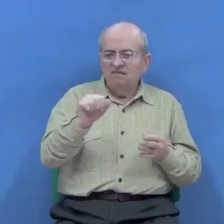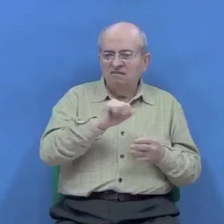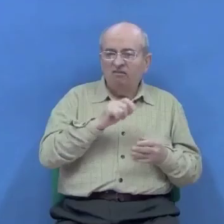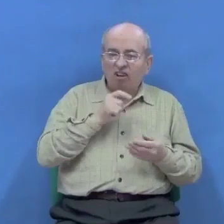Każdy tak robi.